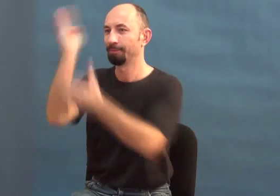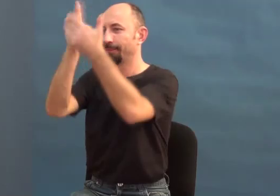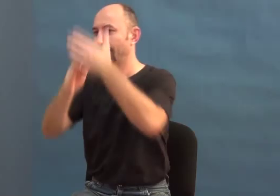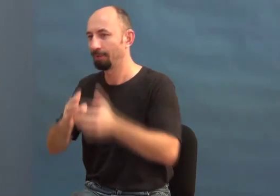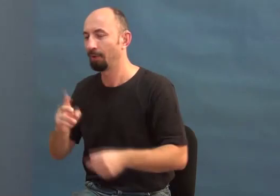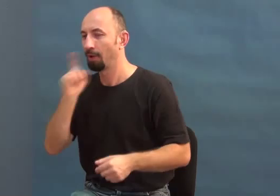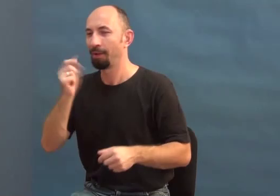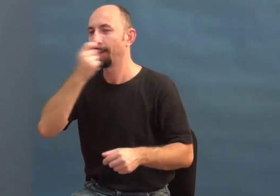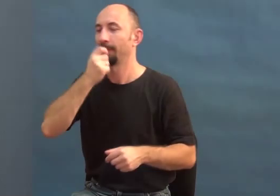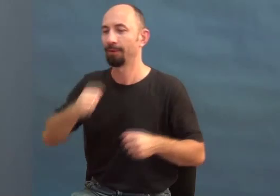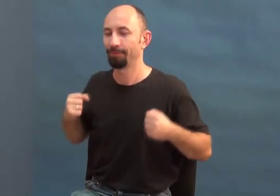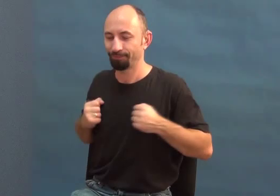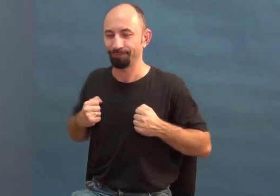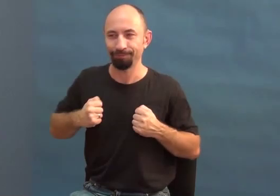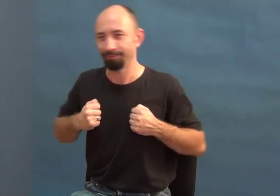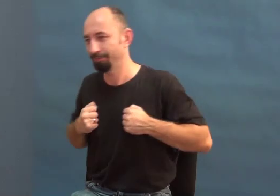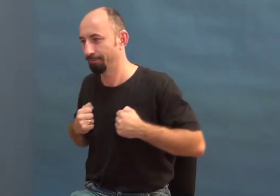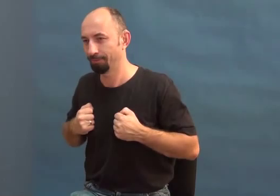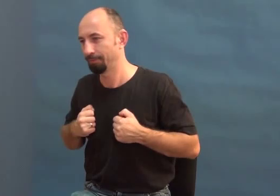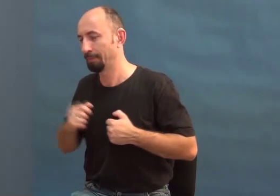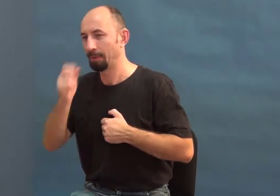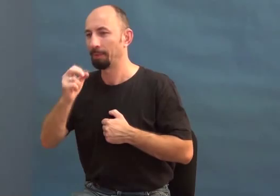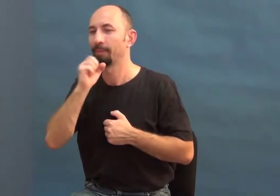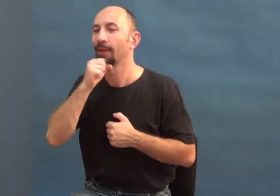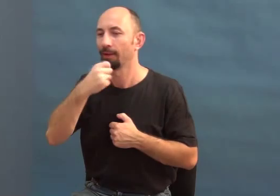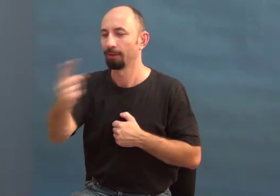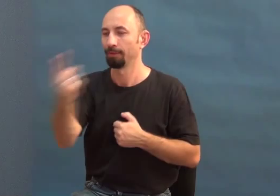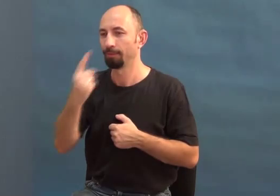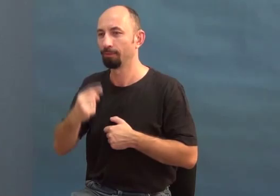Charlie Chaplin idzie i do niego podchodzi starsza pani i mówi, że szybę ma pękniętą, Chaplin nie wie o co chodzi.